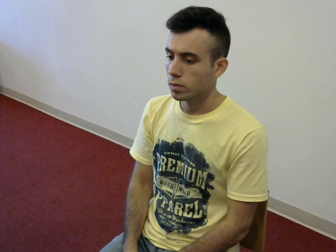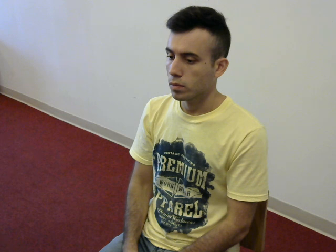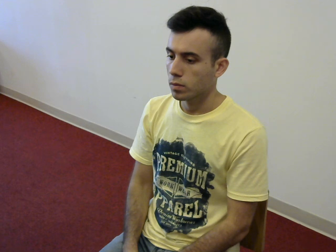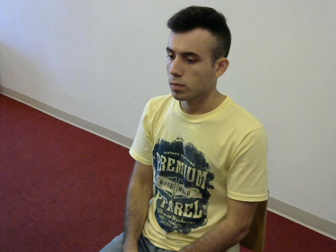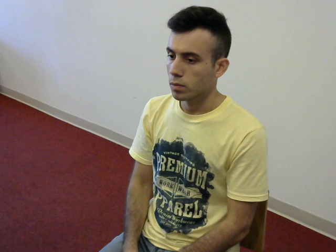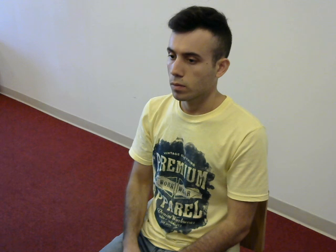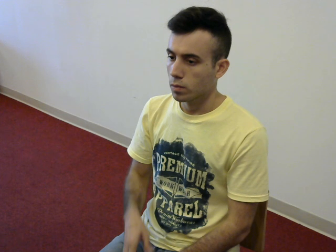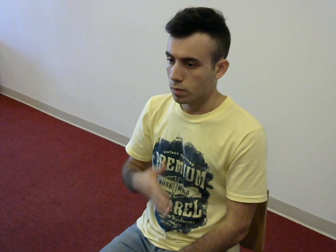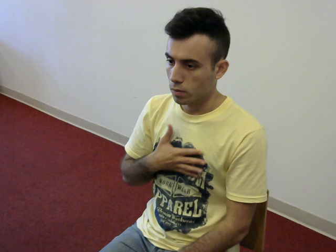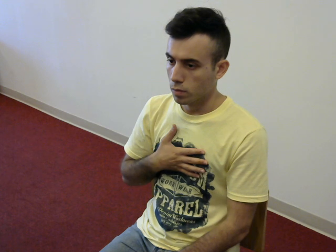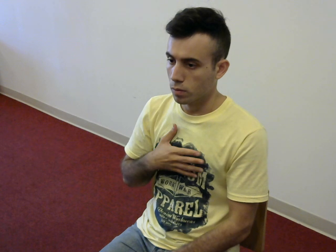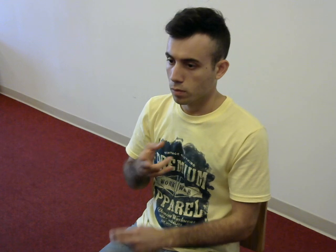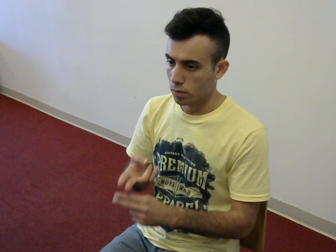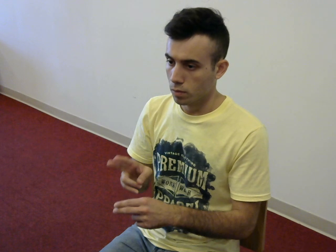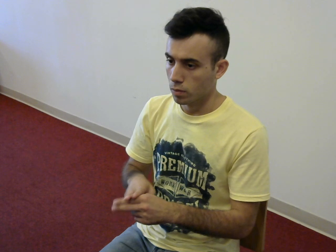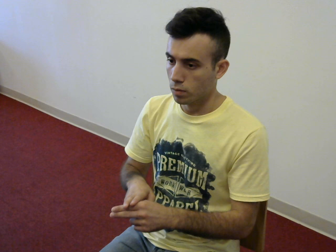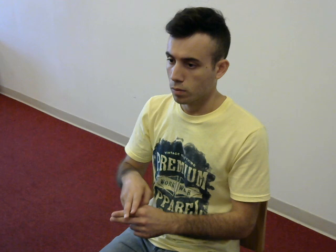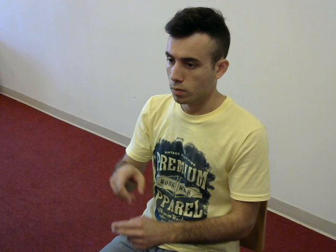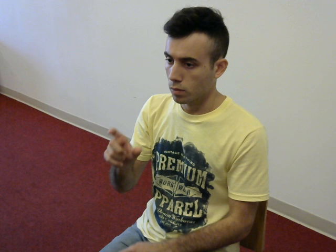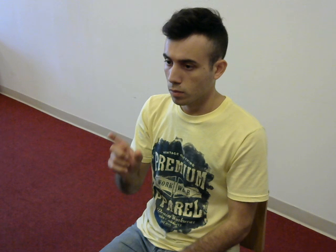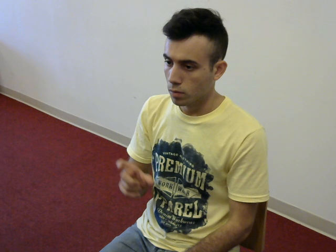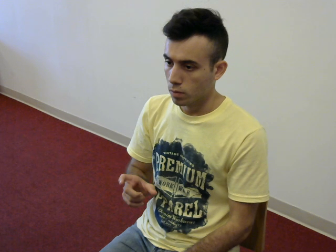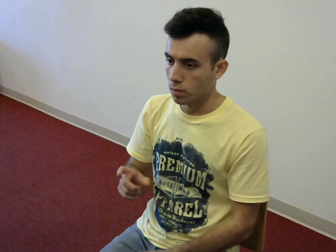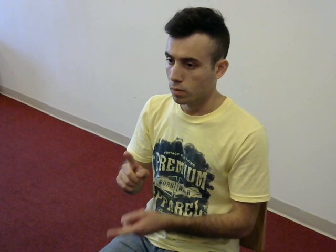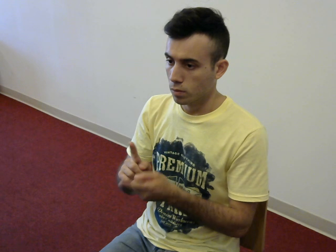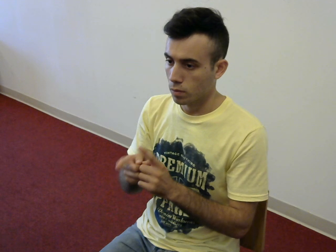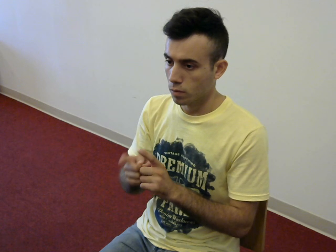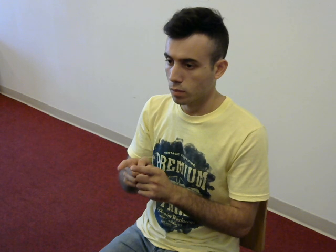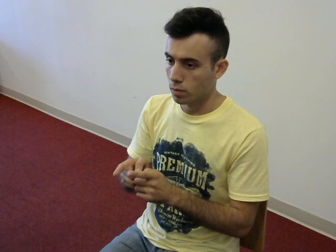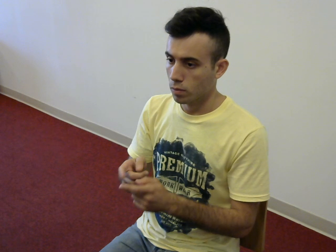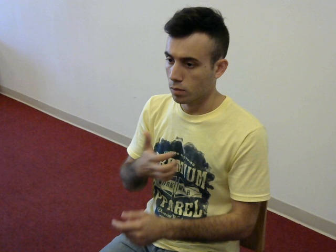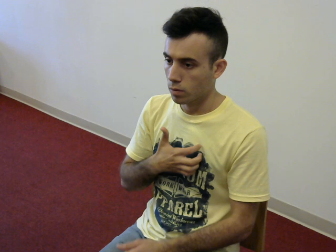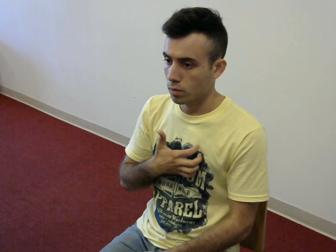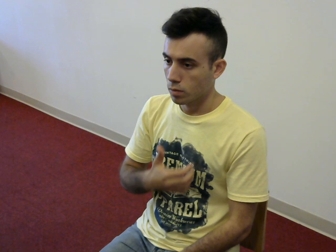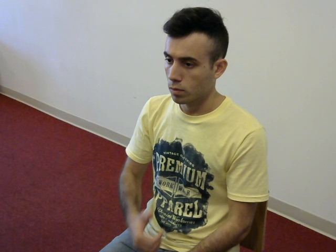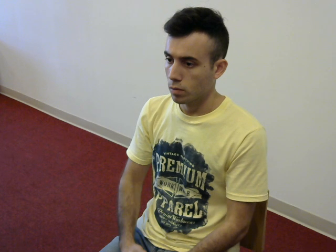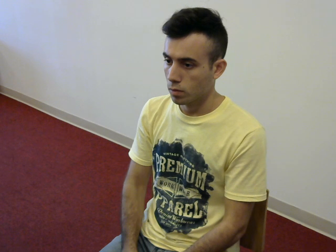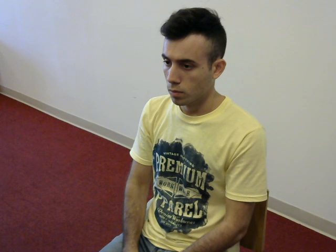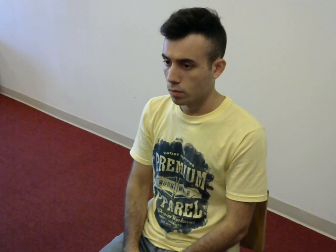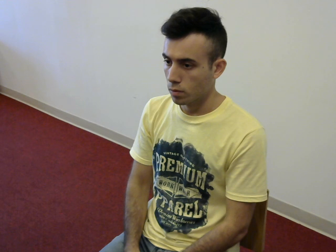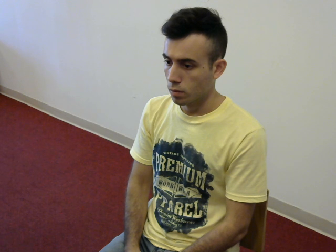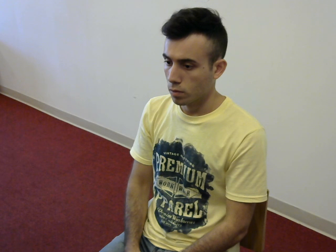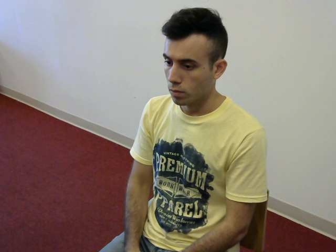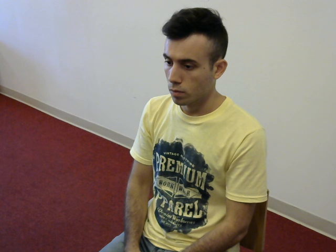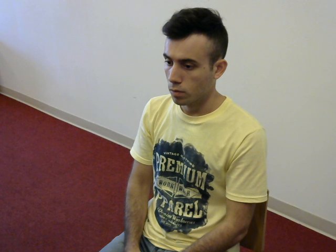Mən bu əsərin surdotərcüməsini istəyirəm